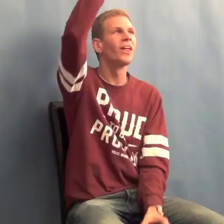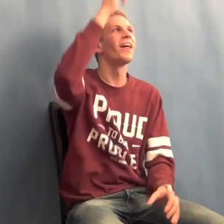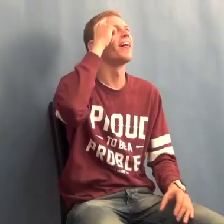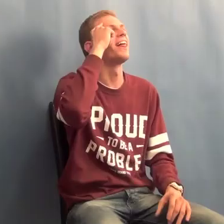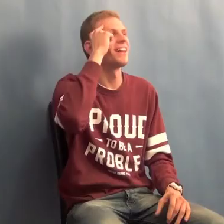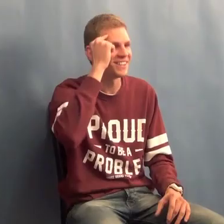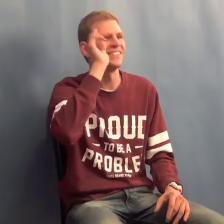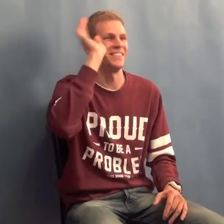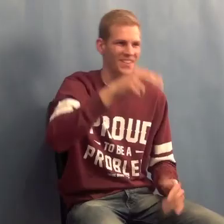Myślał jak to zrobić i znalazł rozwiązanie.